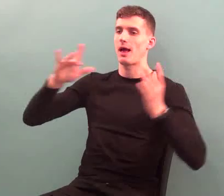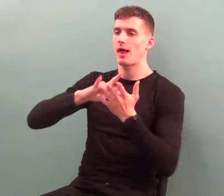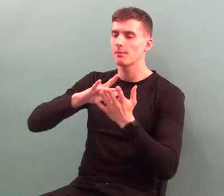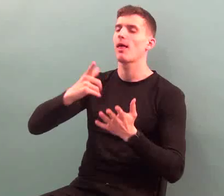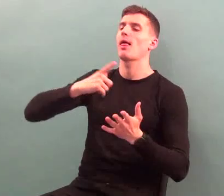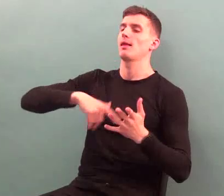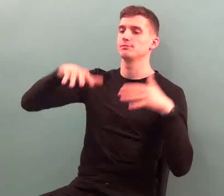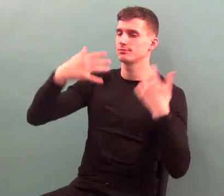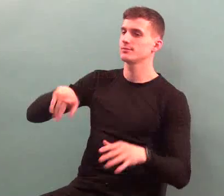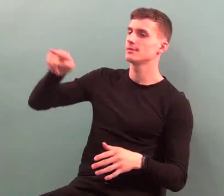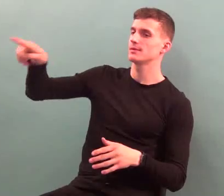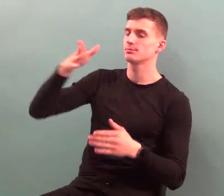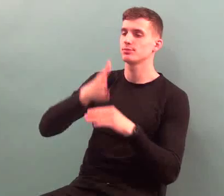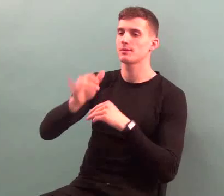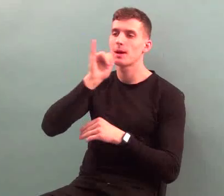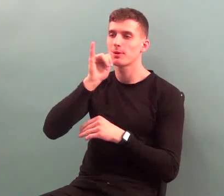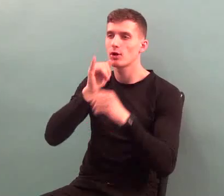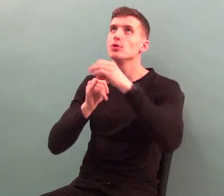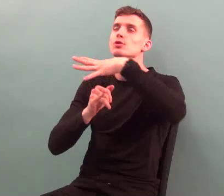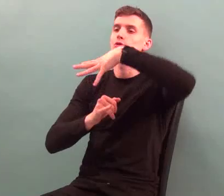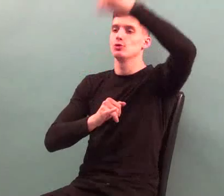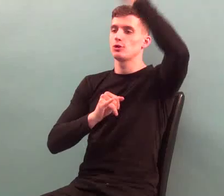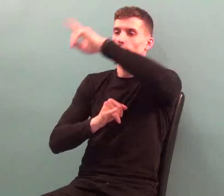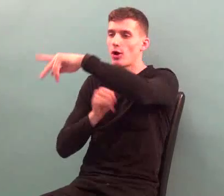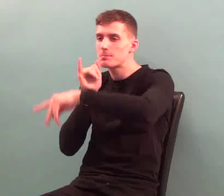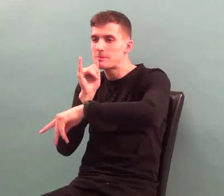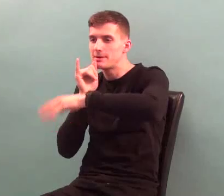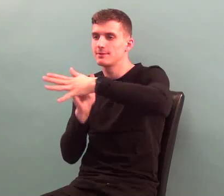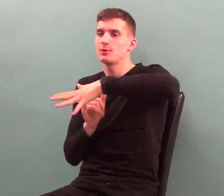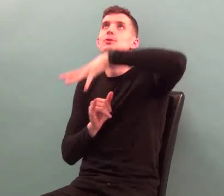Okazało się, że czujnik dymu włączył się przez kogoś, kto palił papierosy.